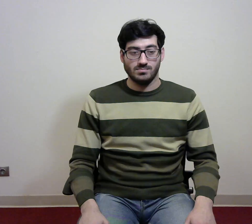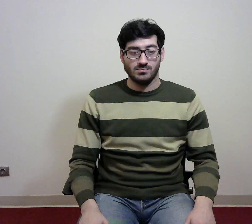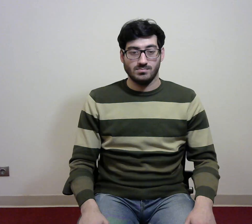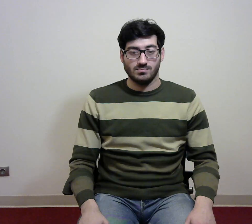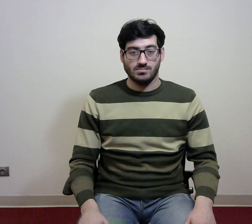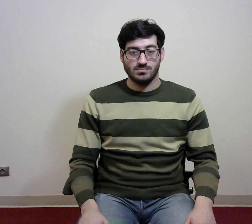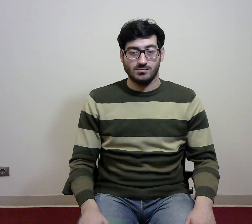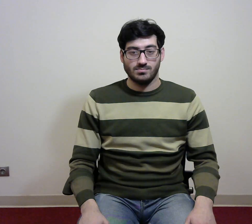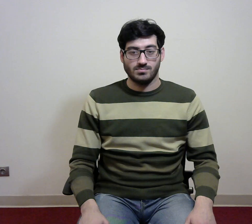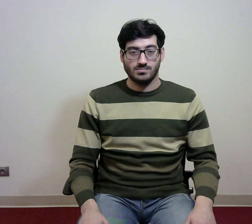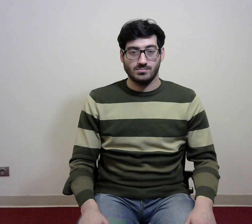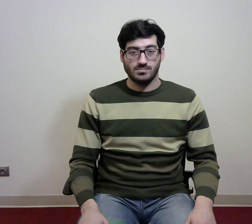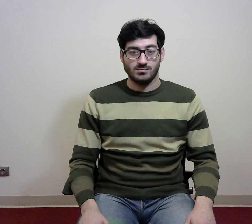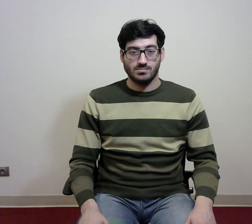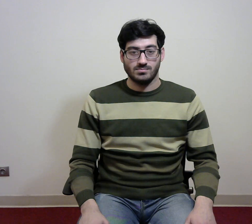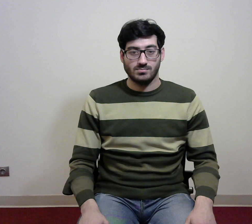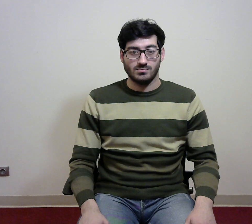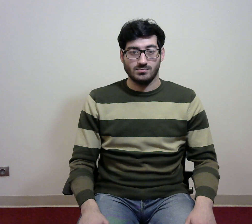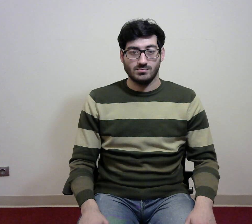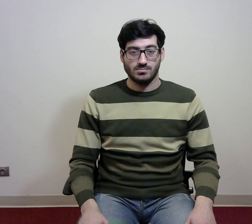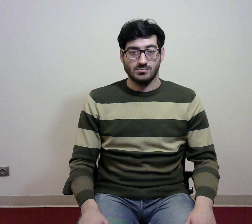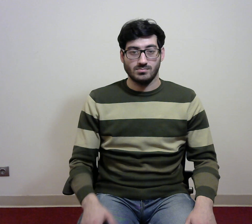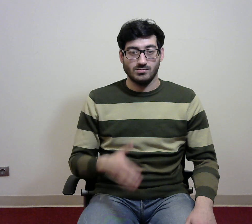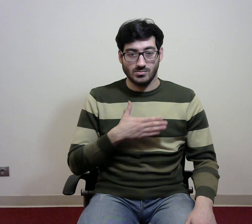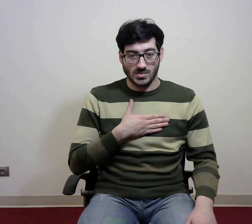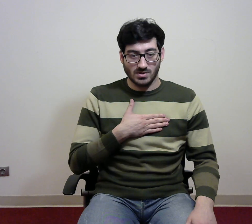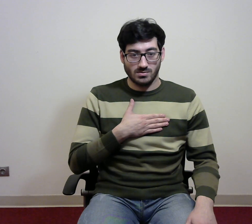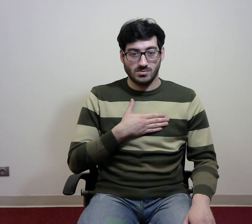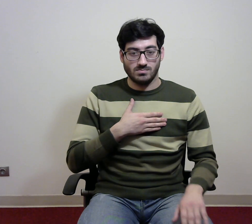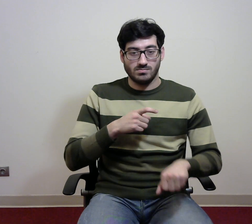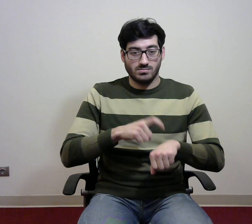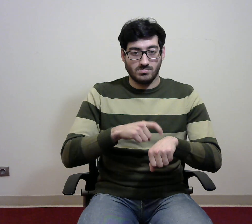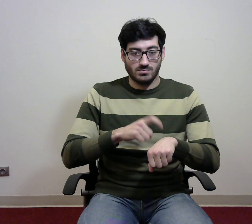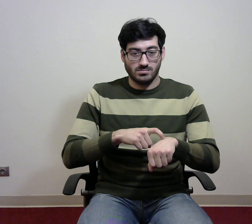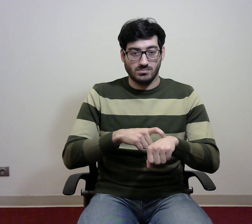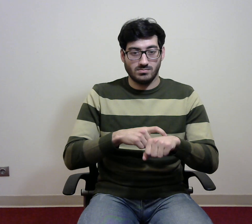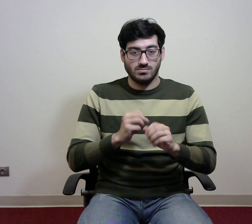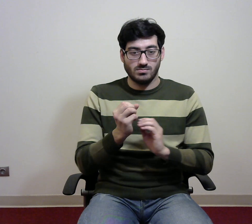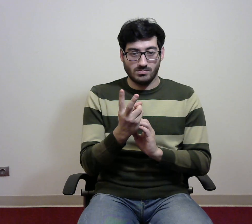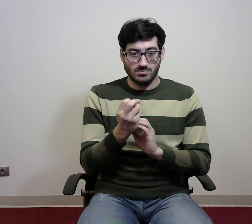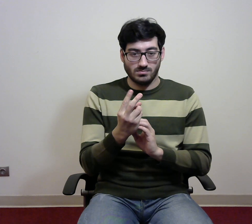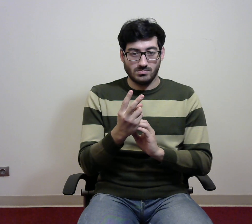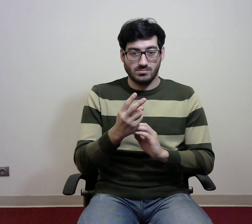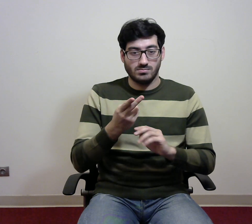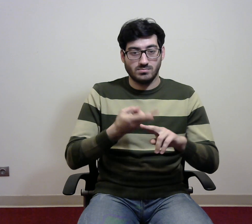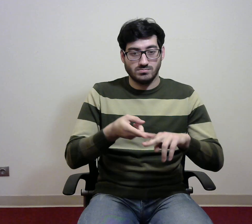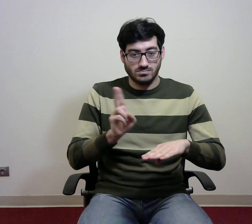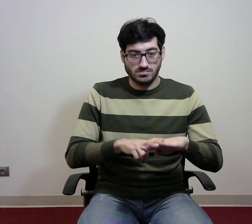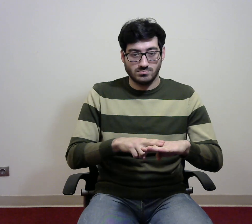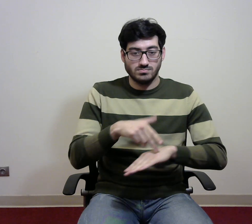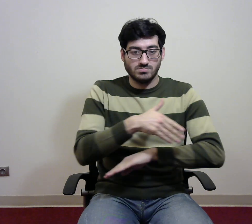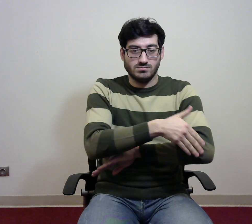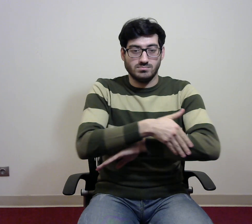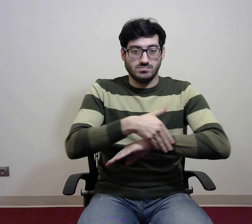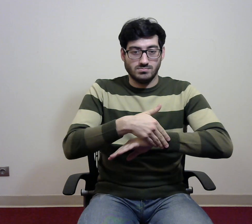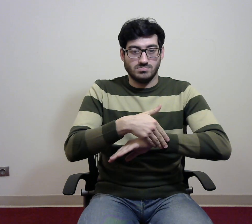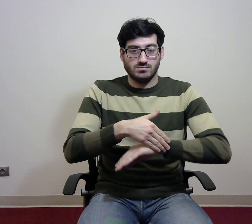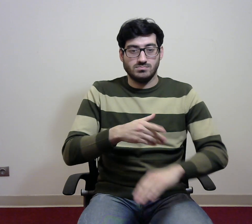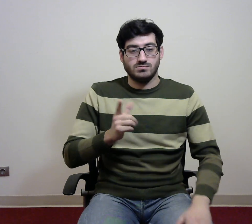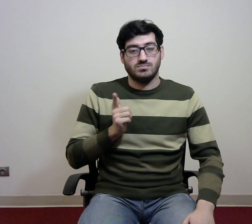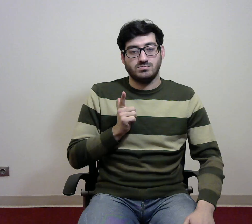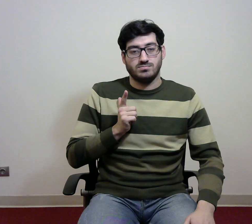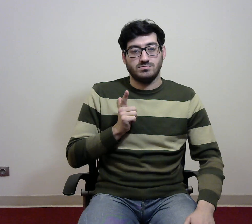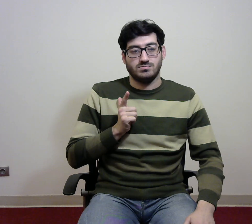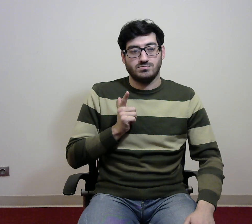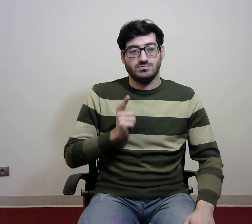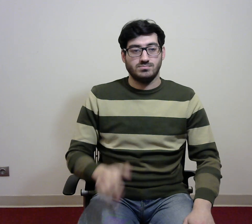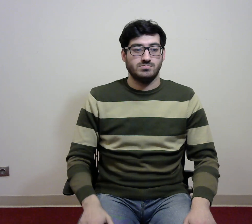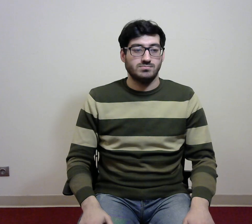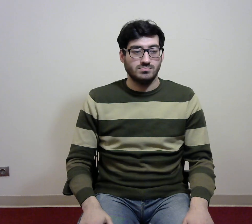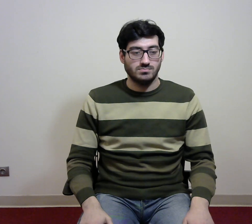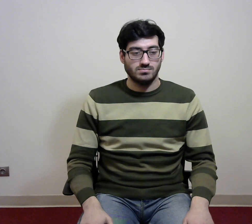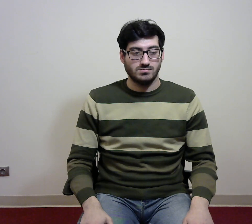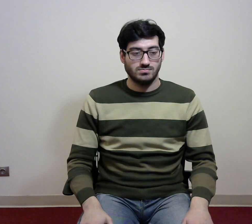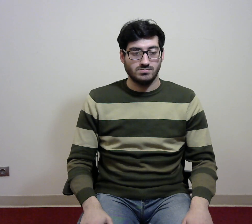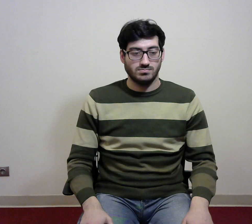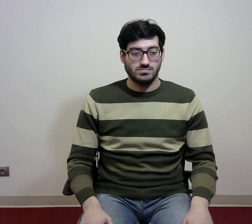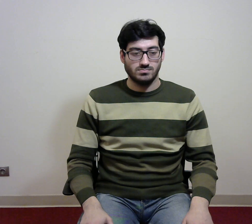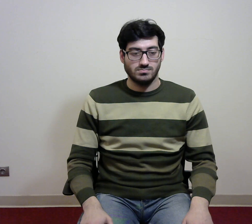Mən saat 12-də bu ünvanda olmalıyam